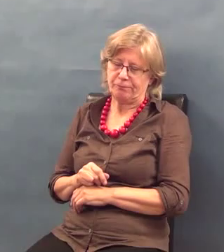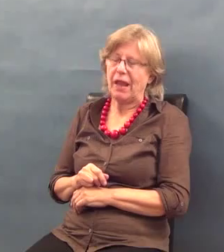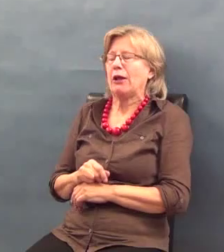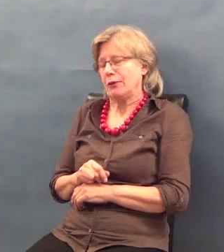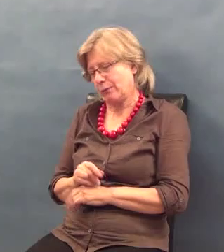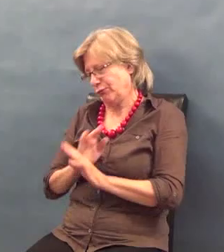Koniec.